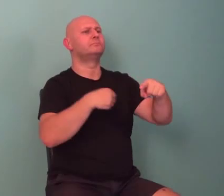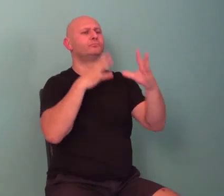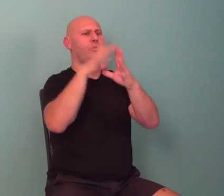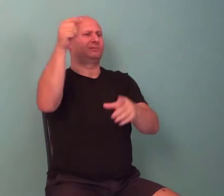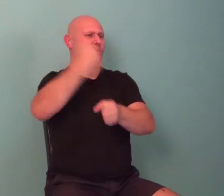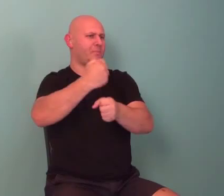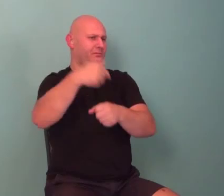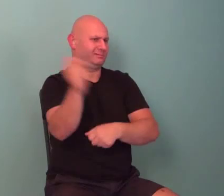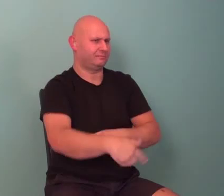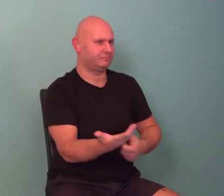O dziesiątej muszę iść do pracy.